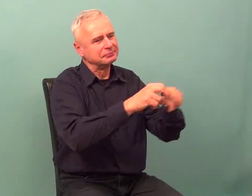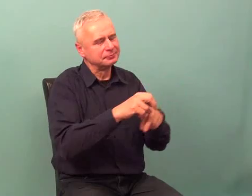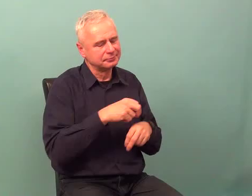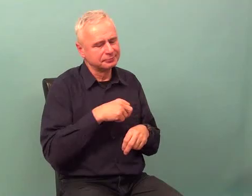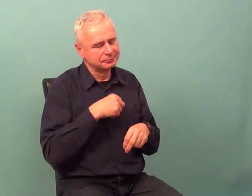Myślał...